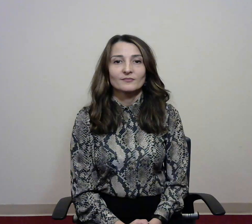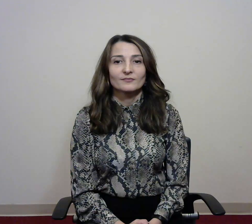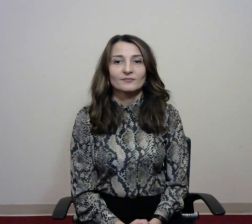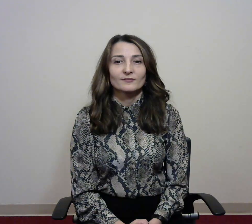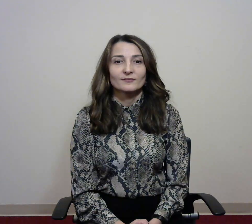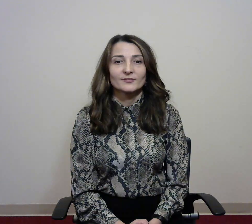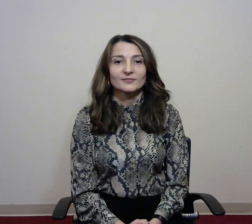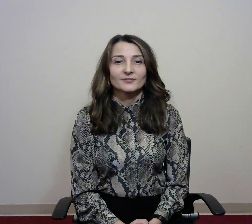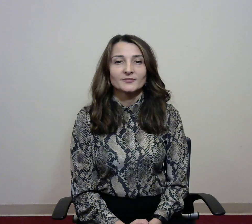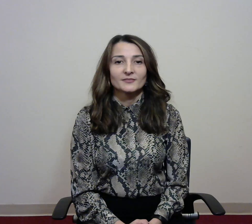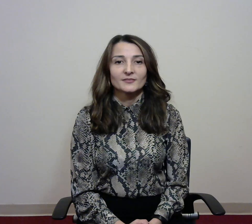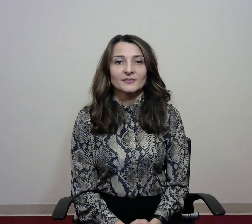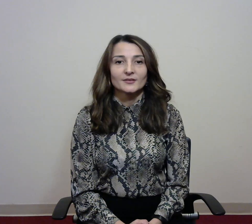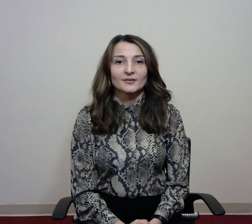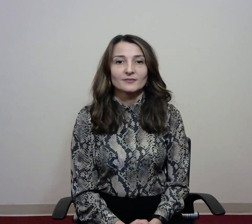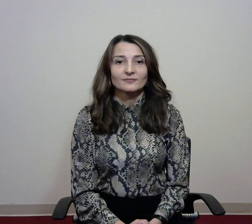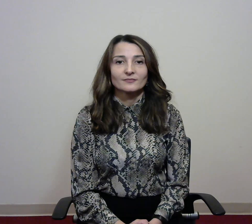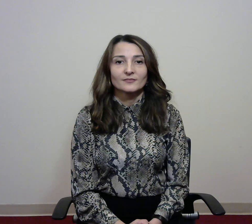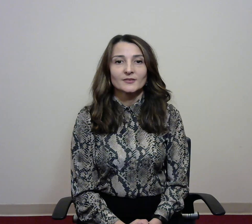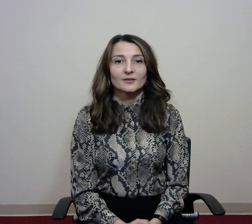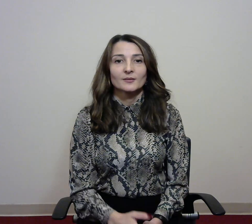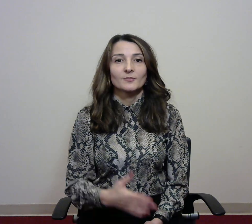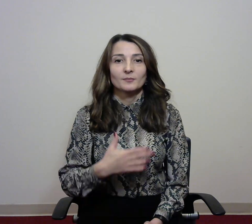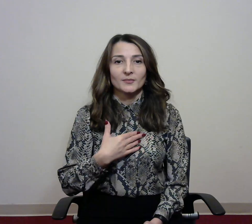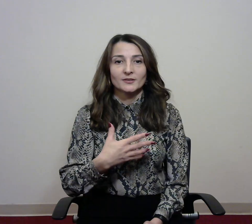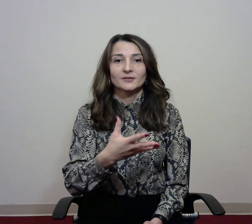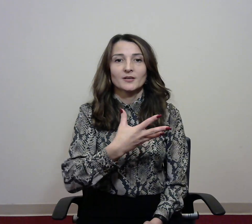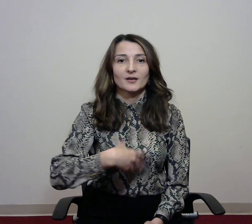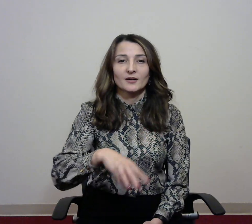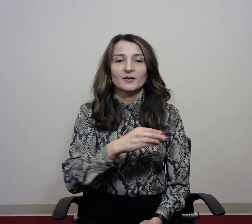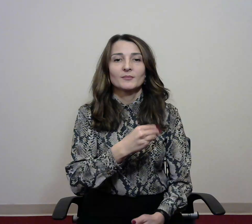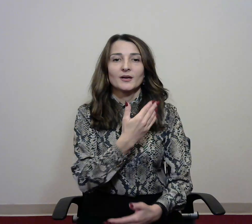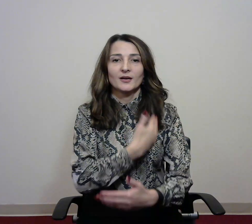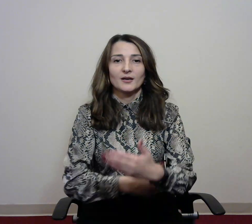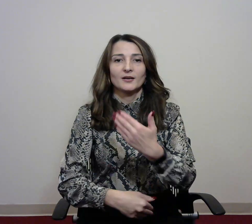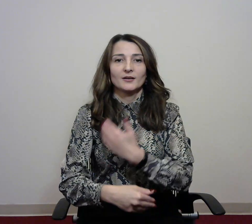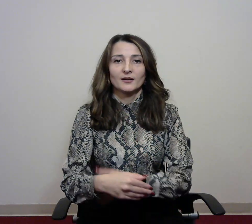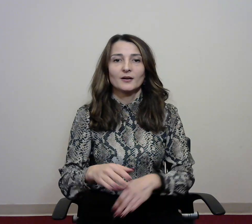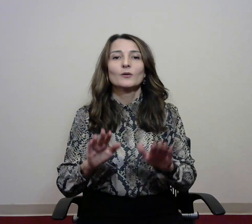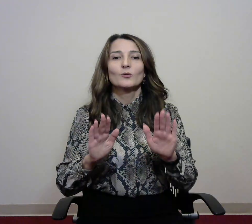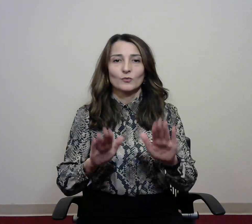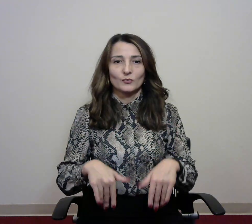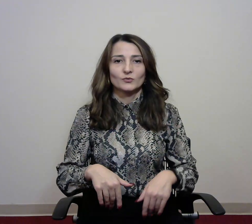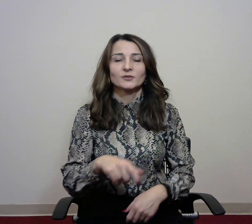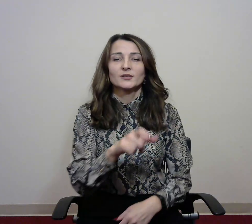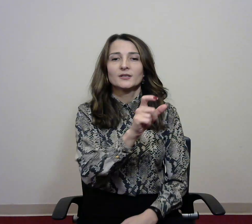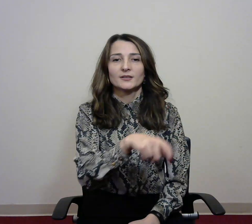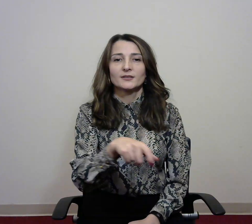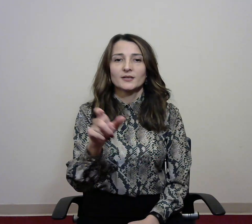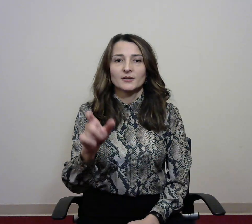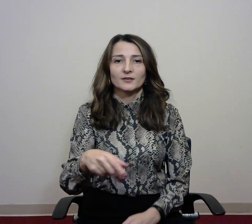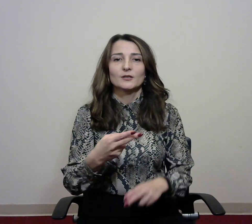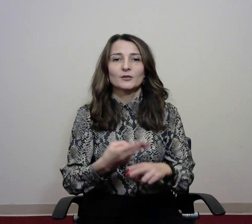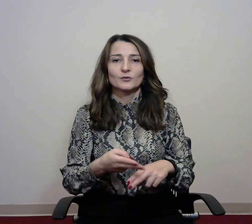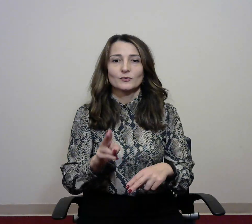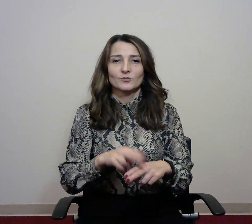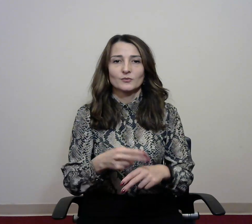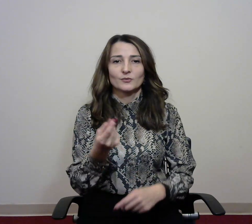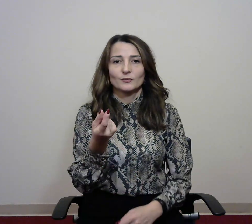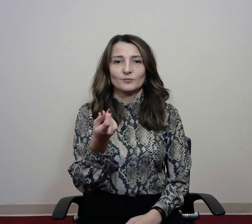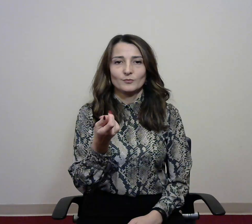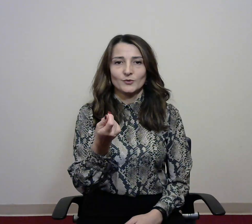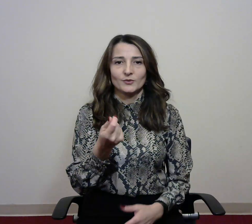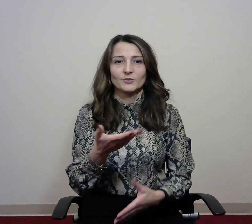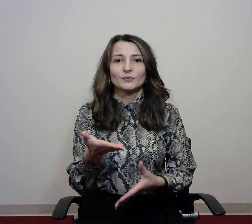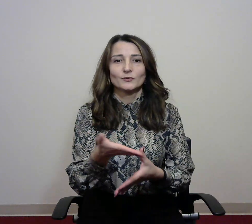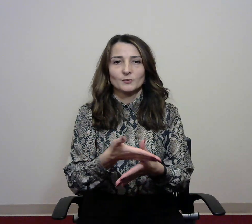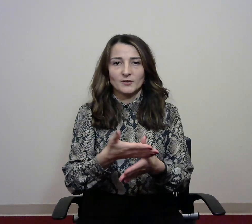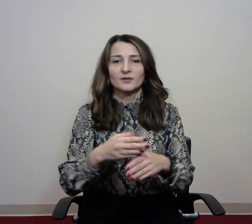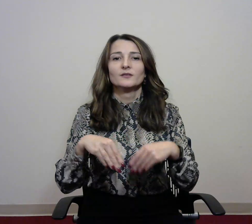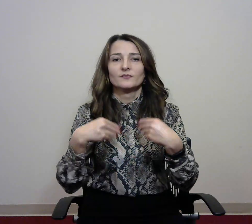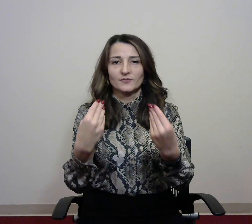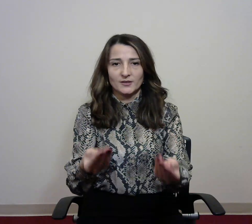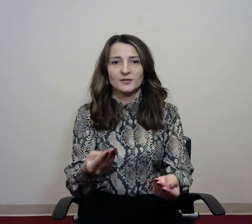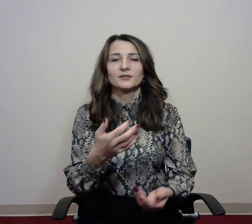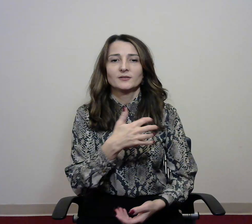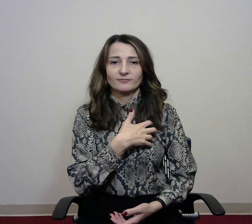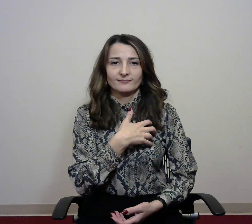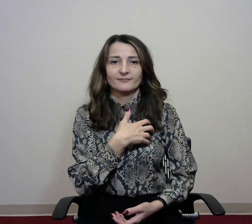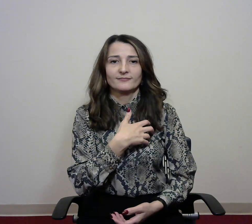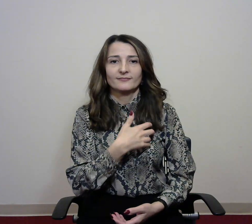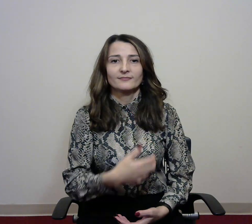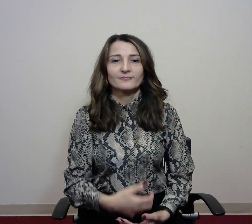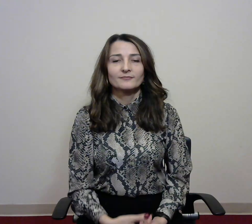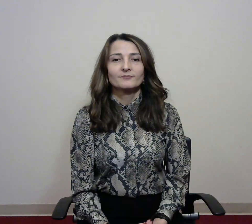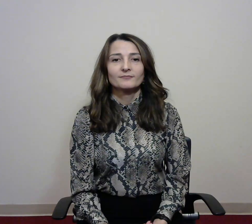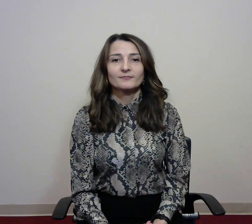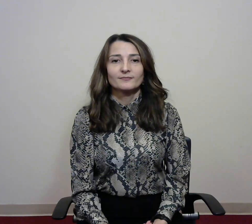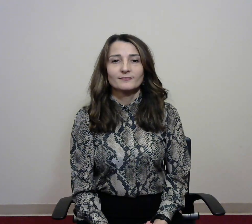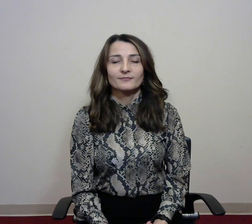Biz əlilliyi olan şəxslər üçün pul yardım vermək istəyirik